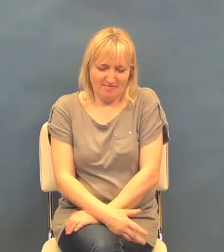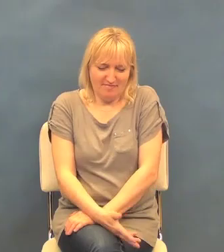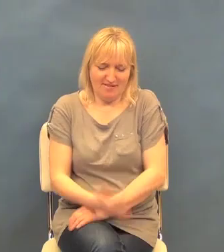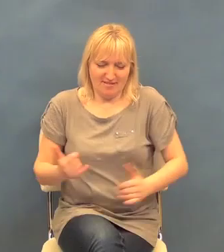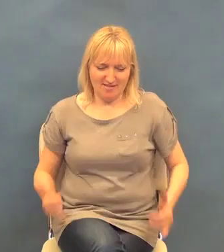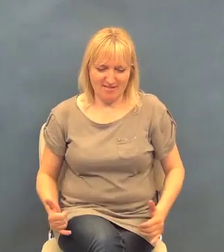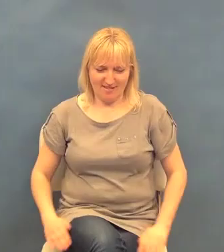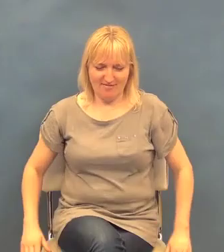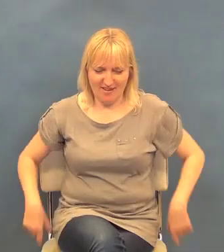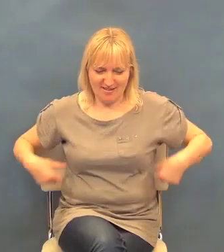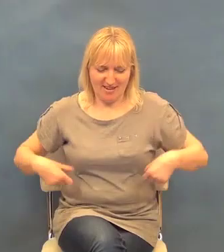Krzesło z oparciem.